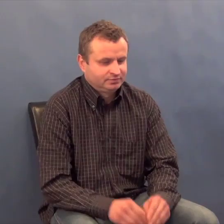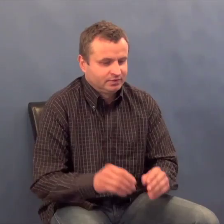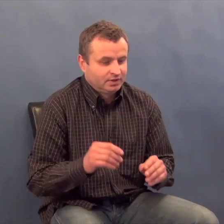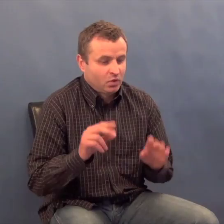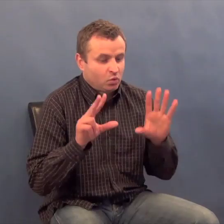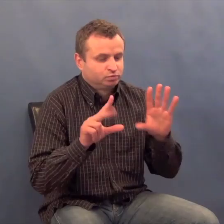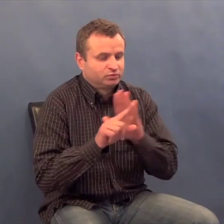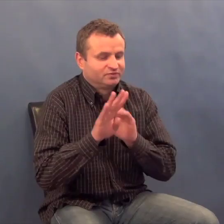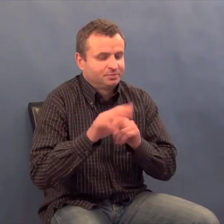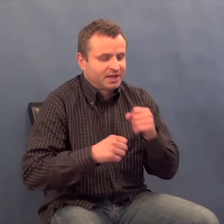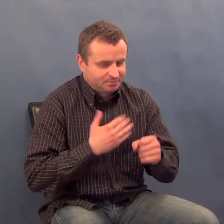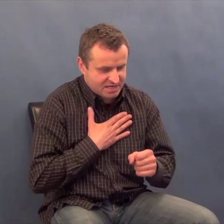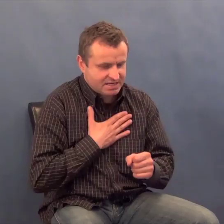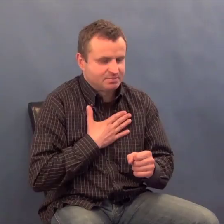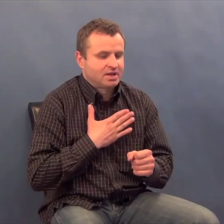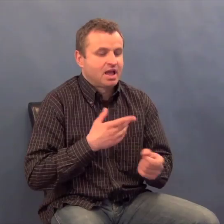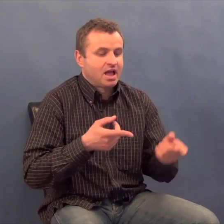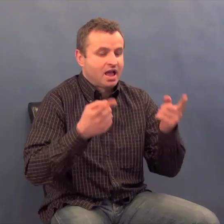Od ósmej do czwartej mam pracę.